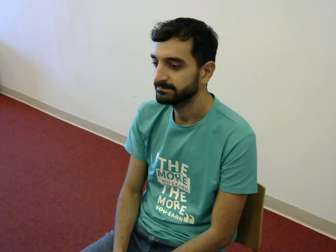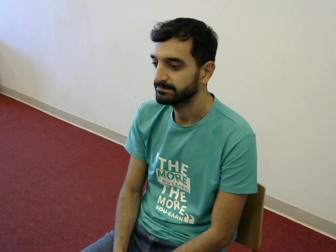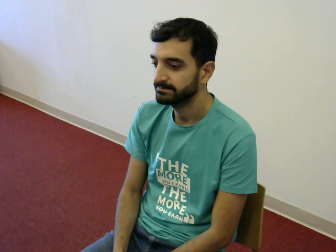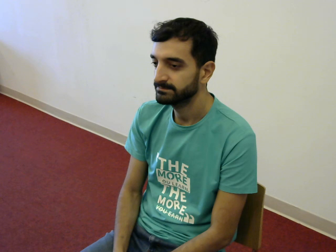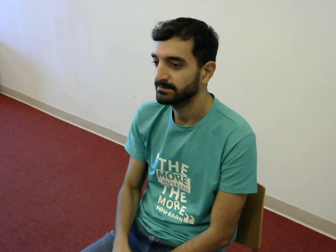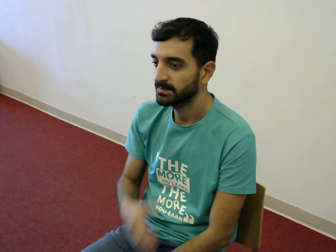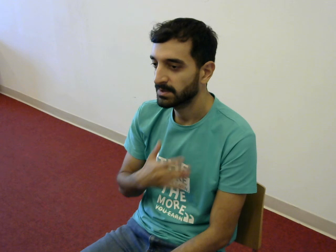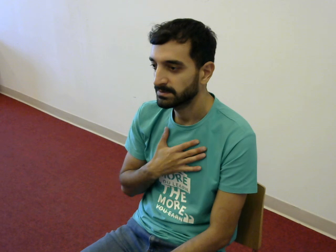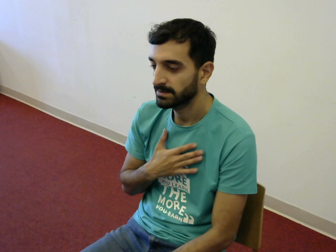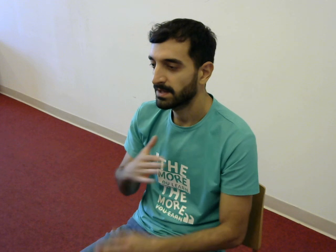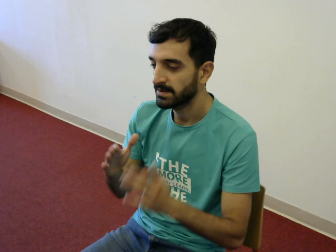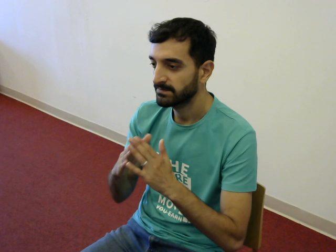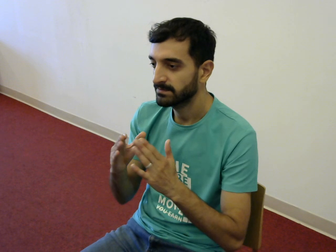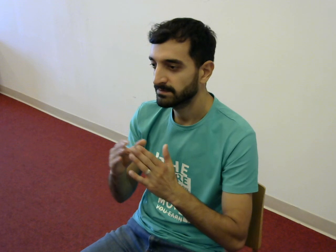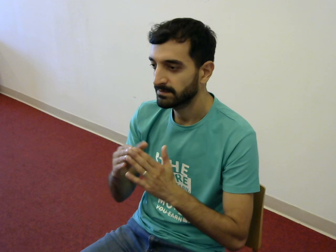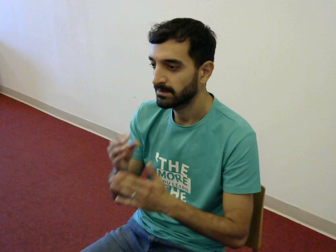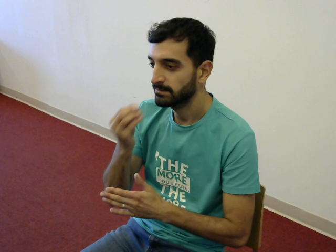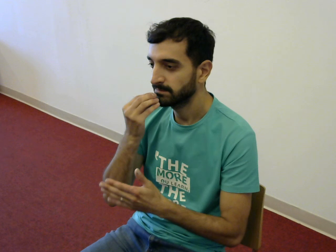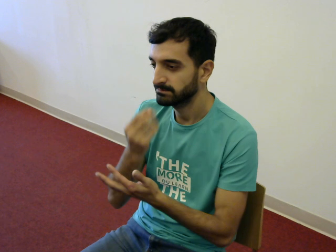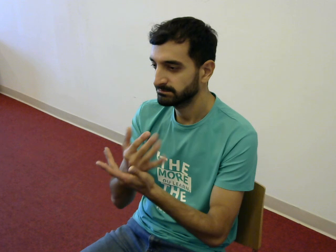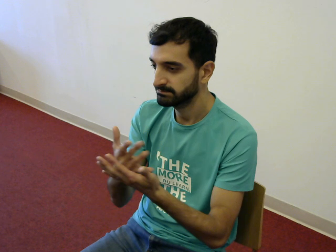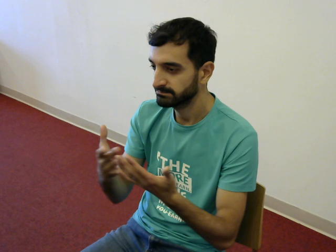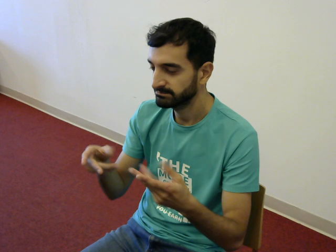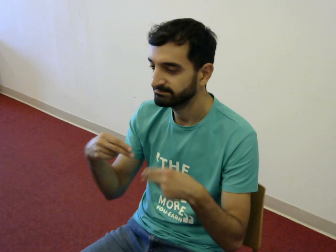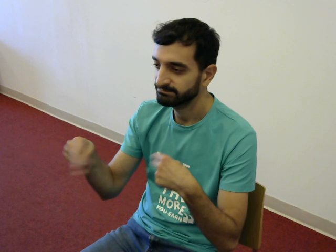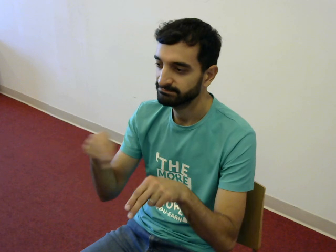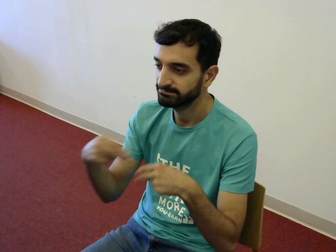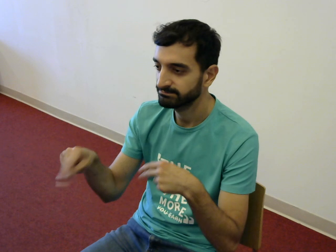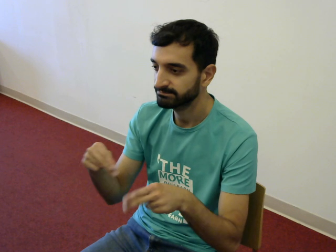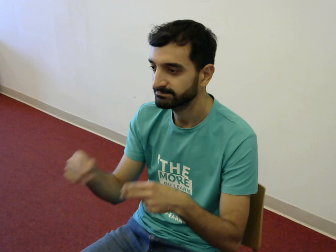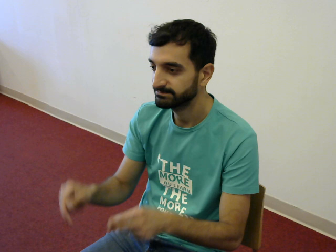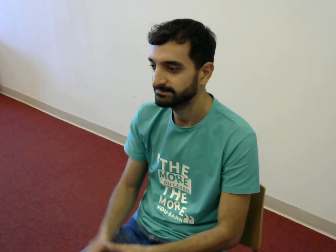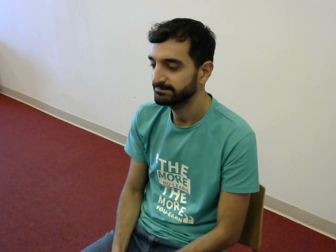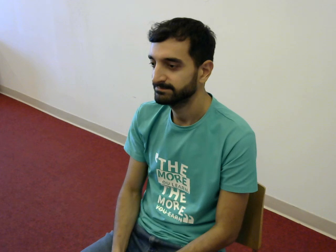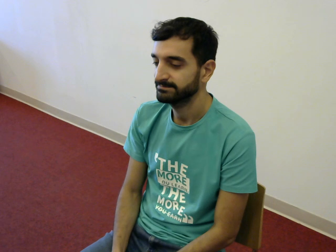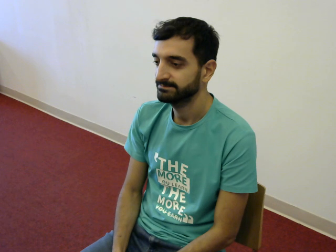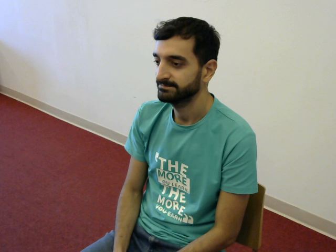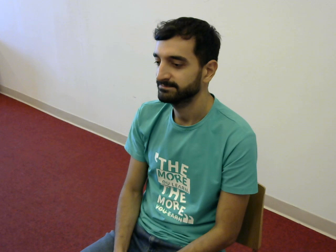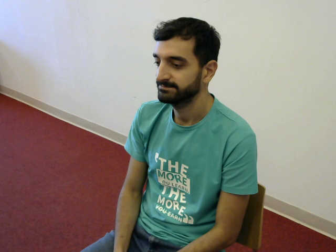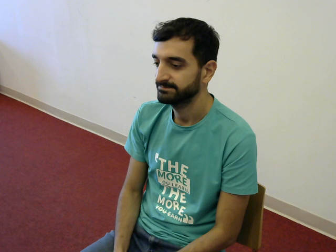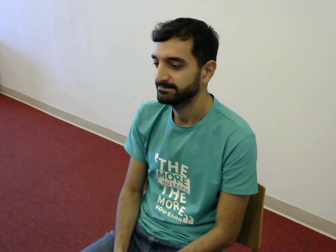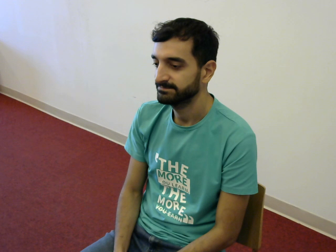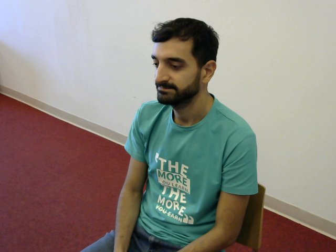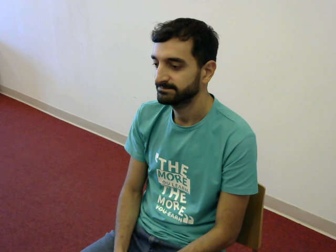Mən evə ərzaq almalıyam